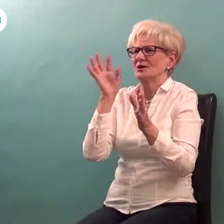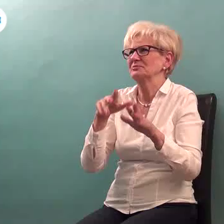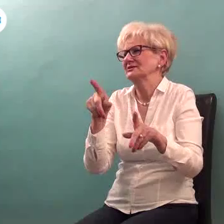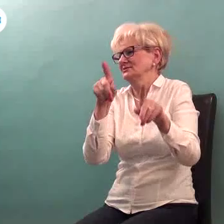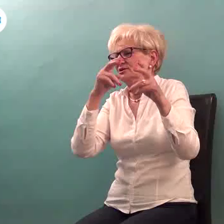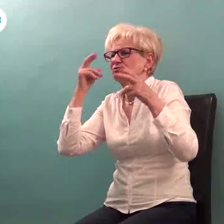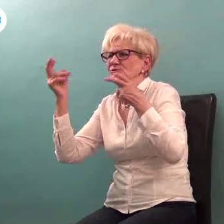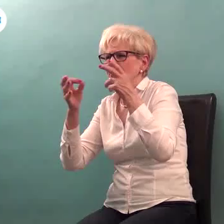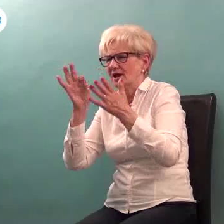Szukają.